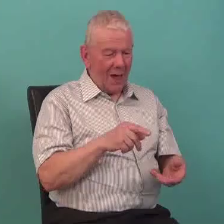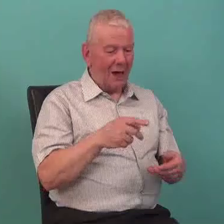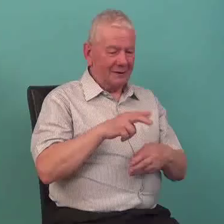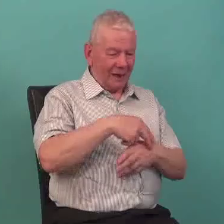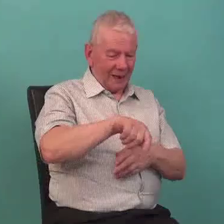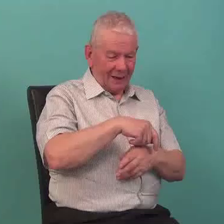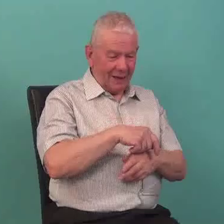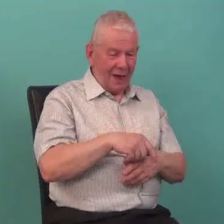Zegar.